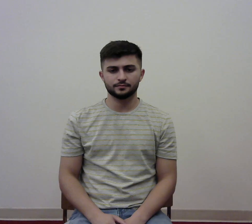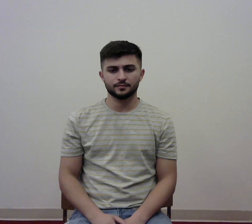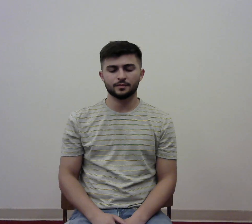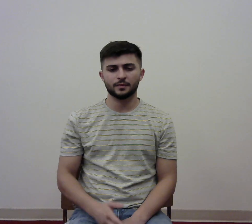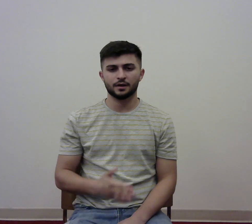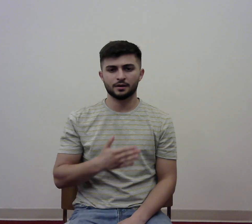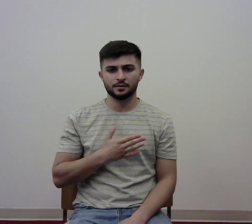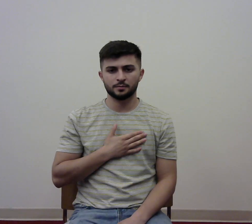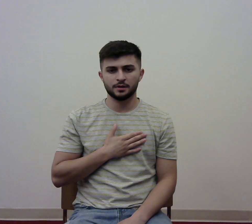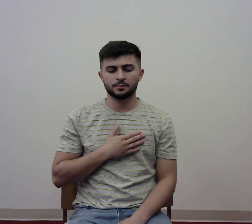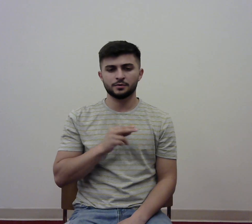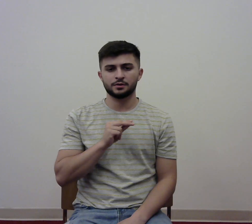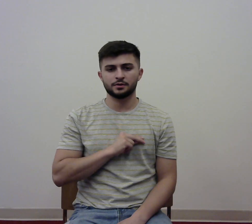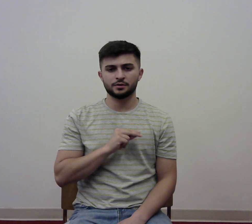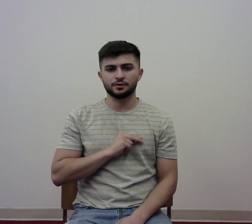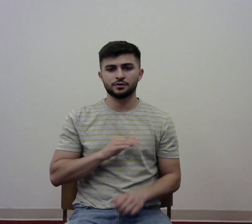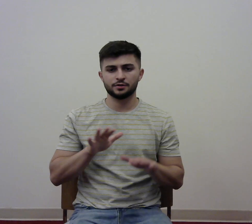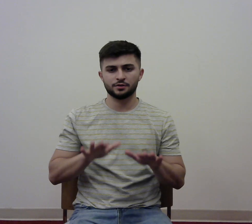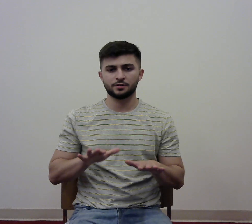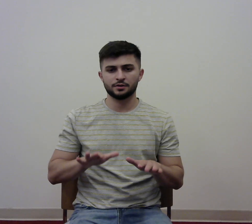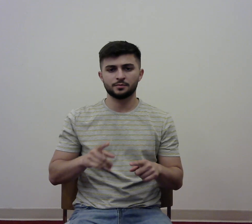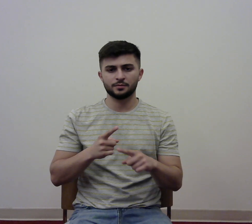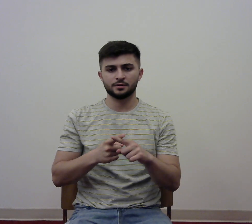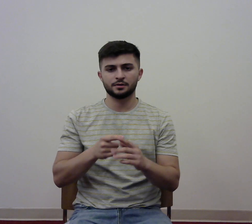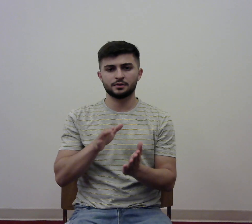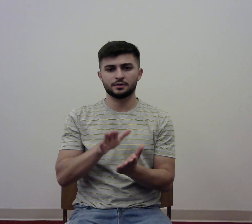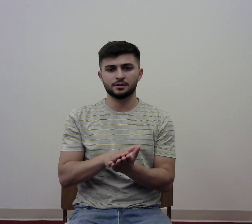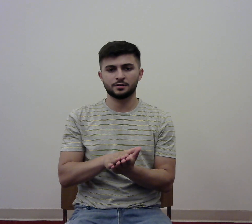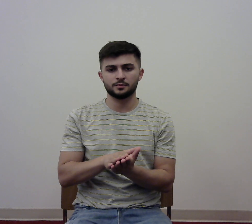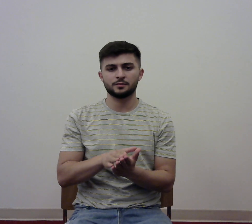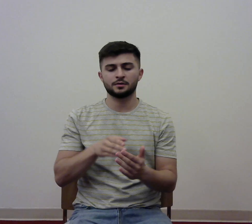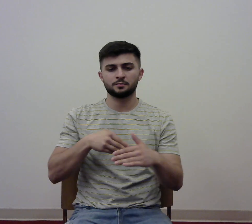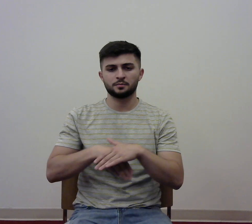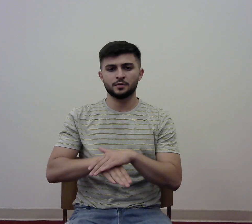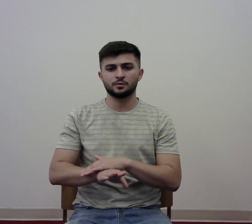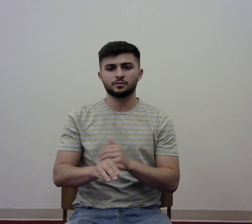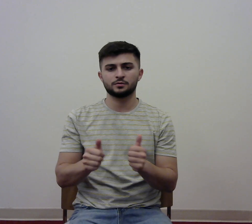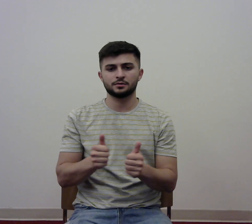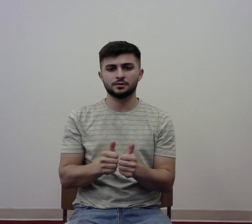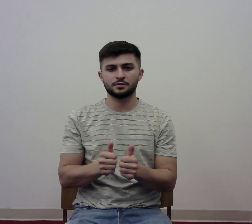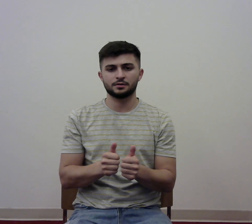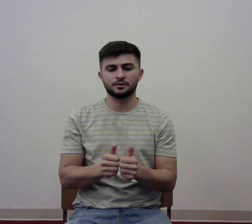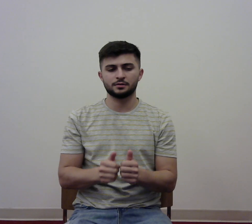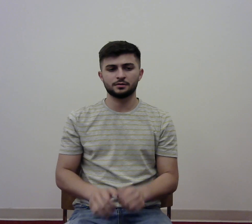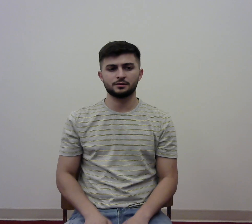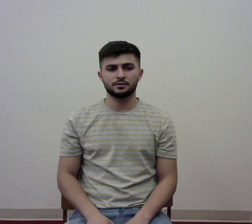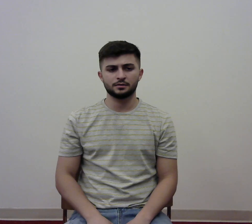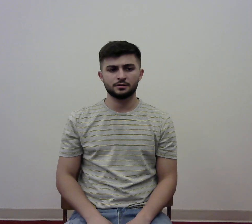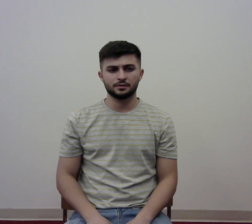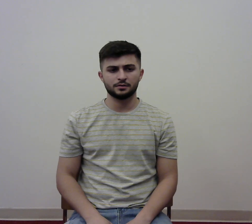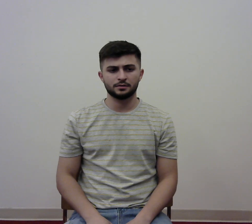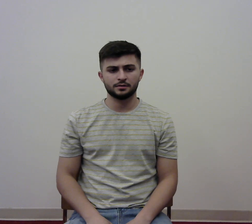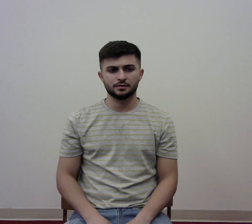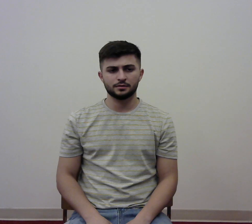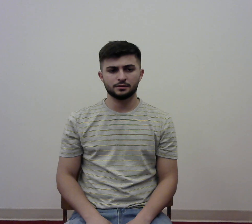Mənim iş yerim İnşaatçılar metrosunun yanındadadır